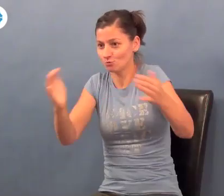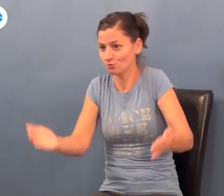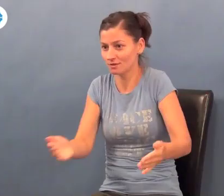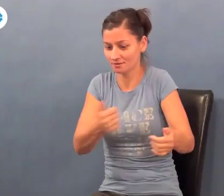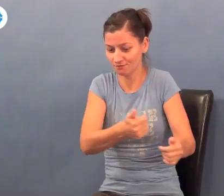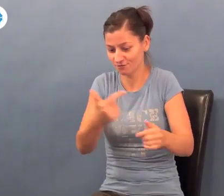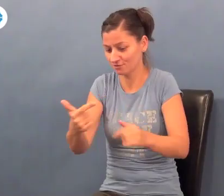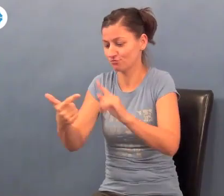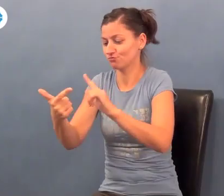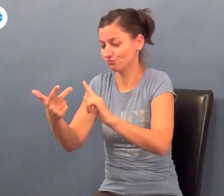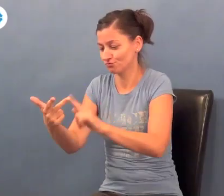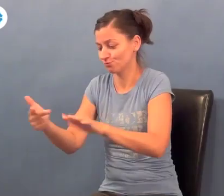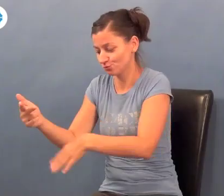Pierwszy, drugi, trzeci pusty.